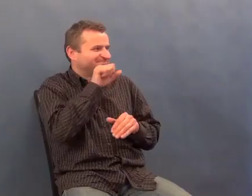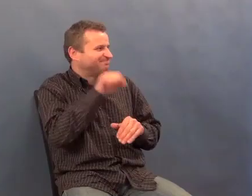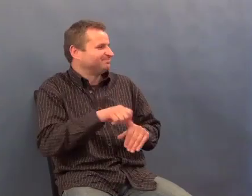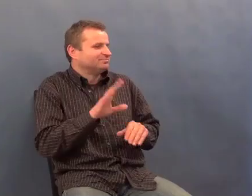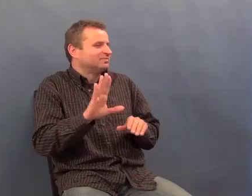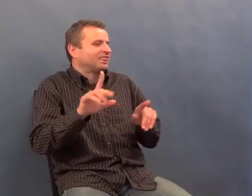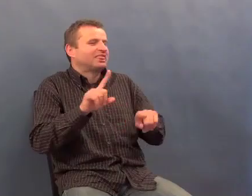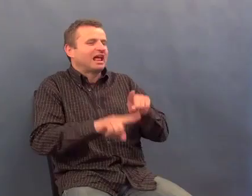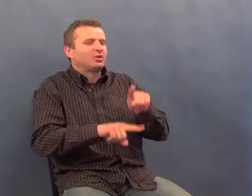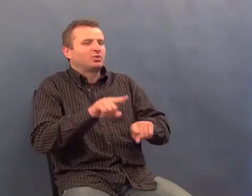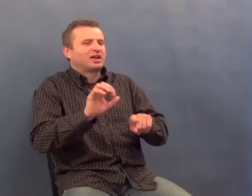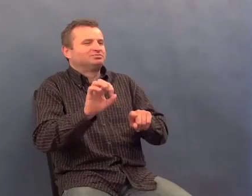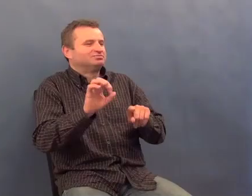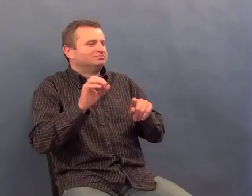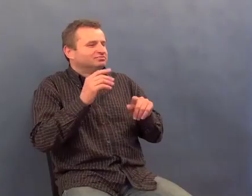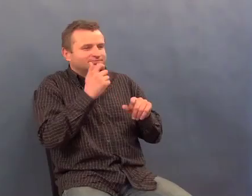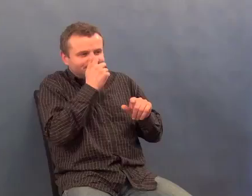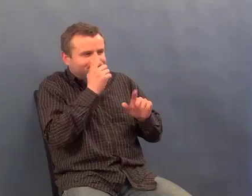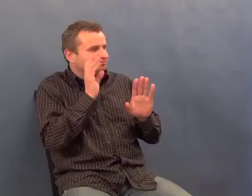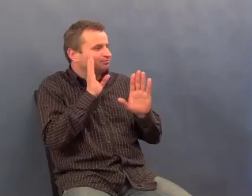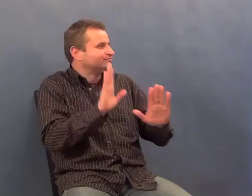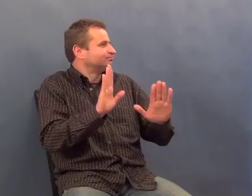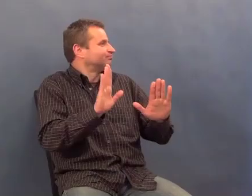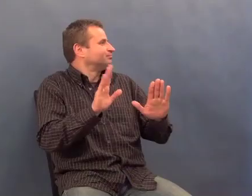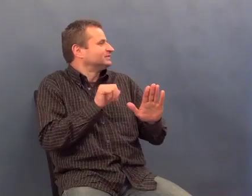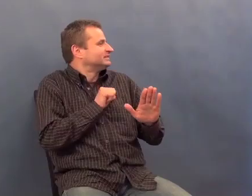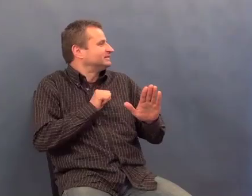Taka natura koni, że śmierdzi, ma swój zapach.